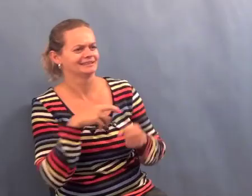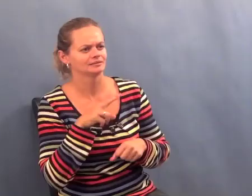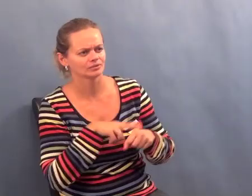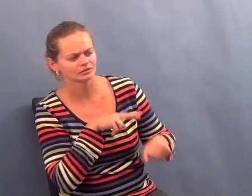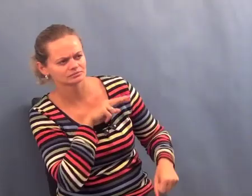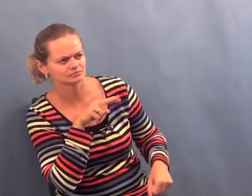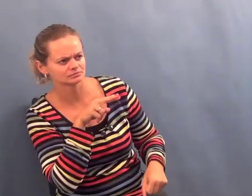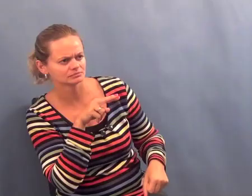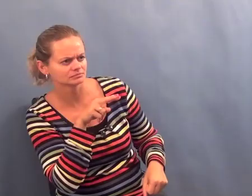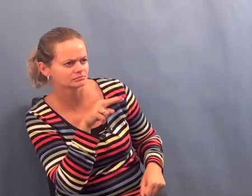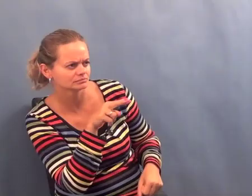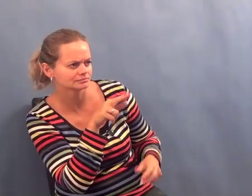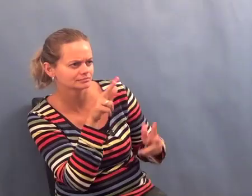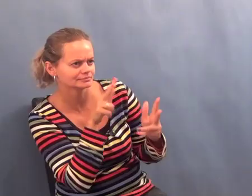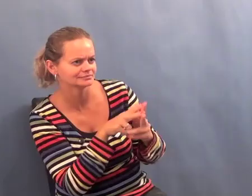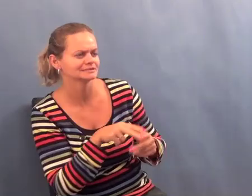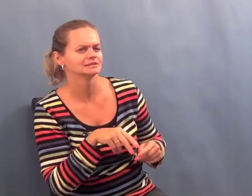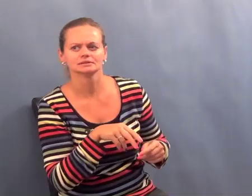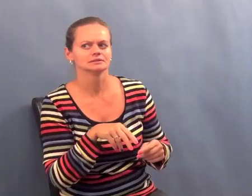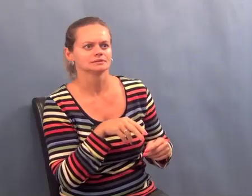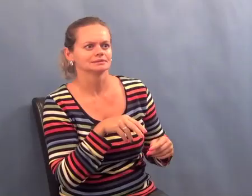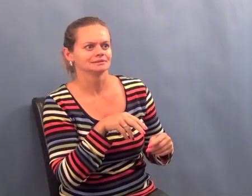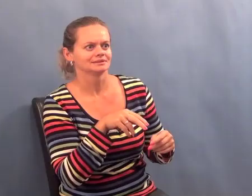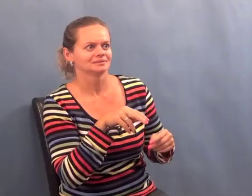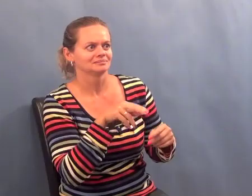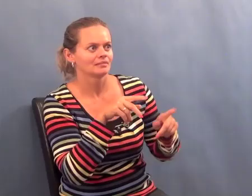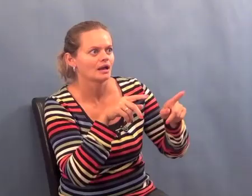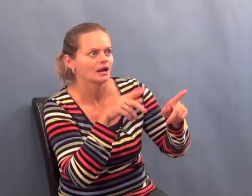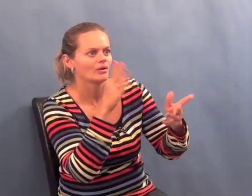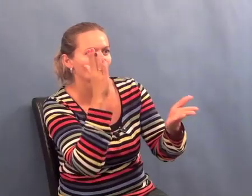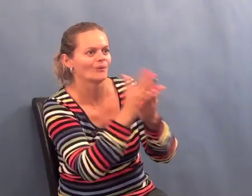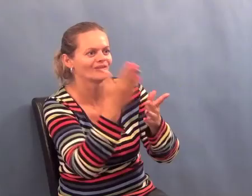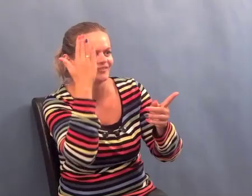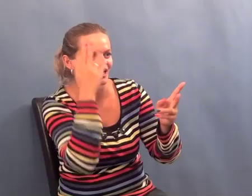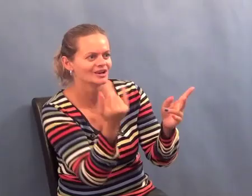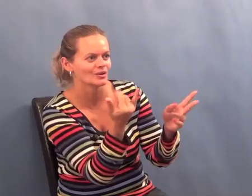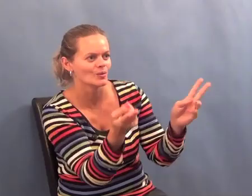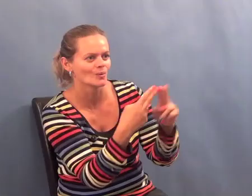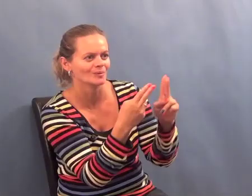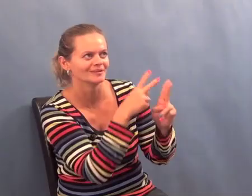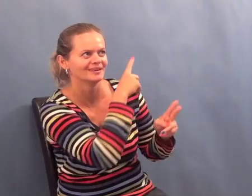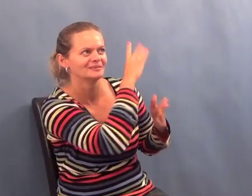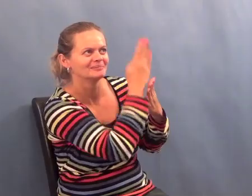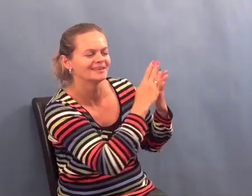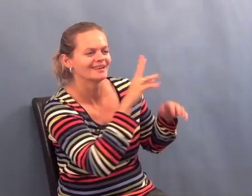Policjant nadal obserwuje. Charlie zauważa policjanta, a ten już wie, że Charlie i dziecko są w zmowie.